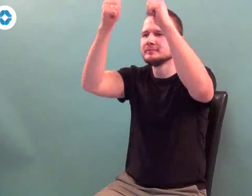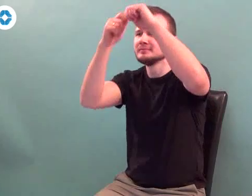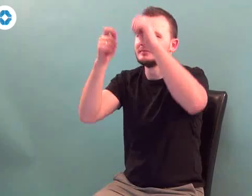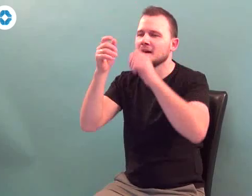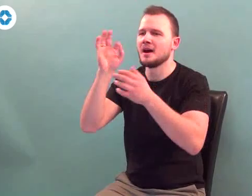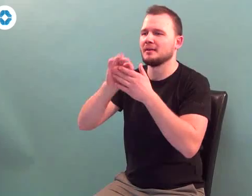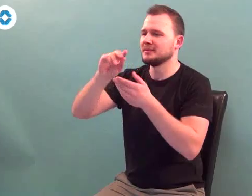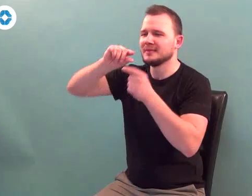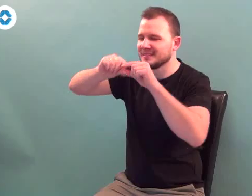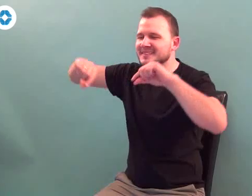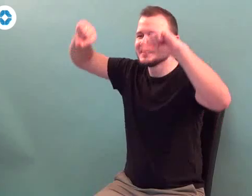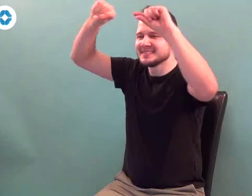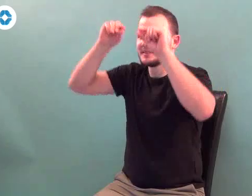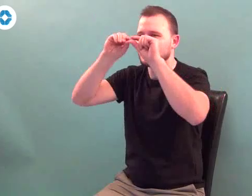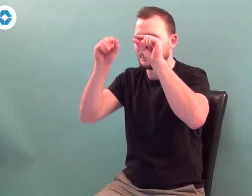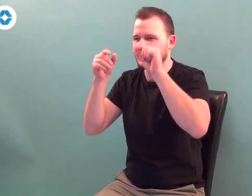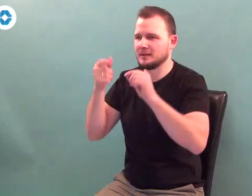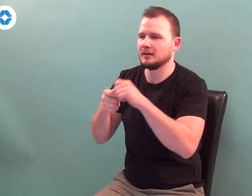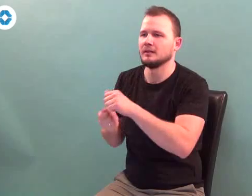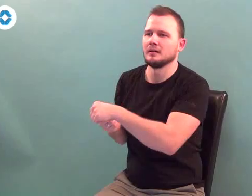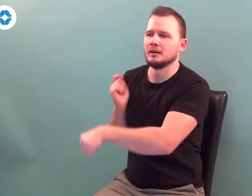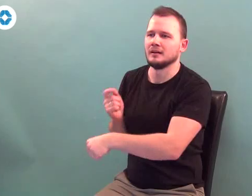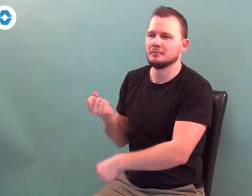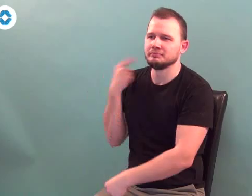Kawałek plasteliny, którą oklejał szybę dookoła, odrzuca kilka razy szpachelką do tyłu.